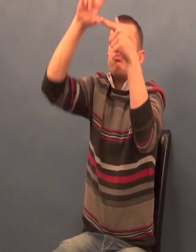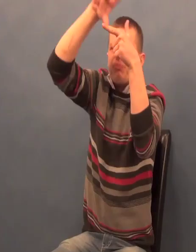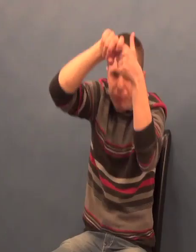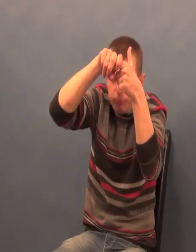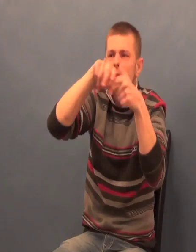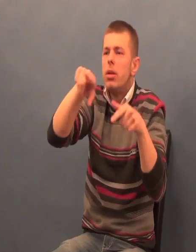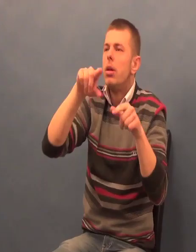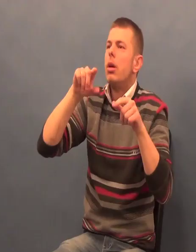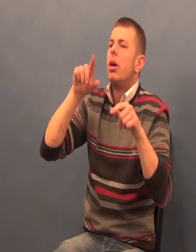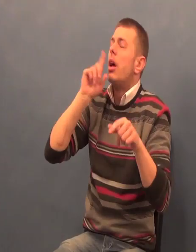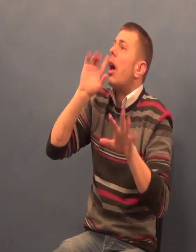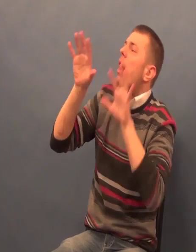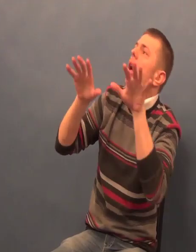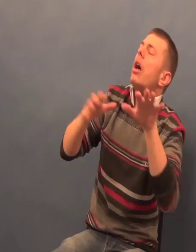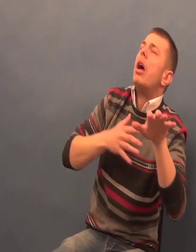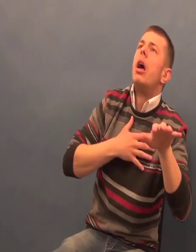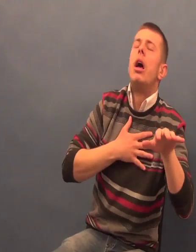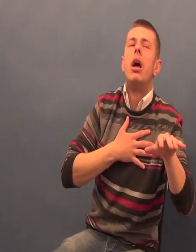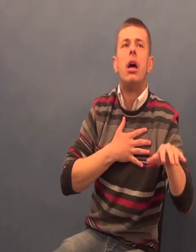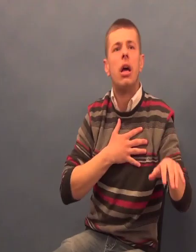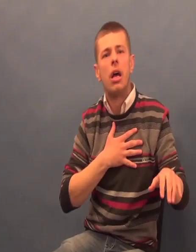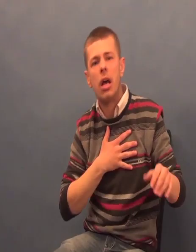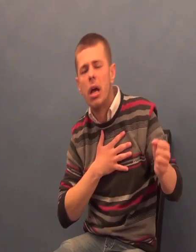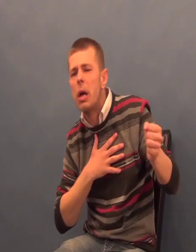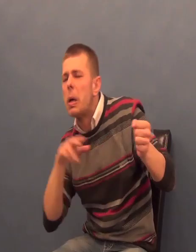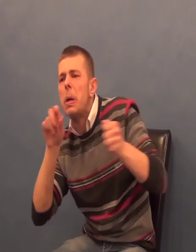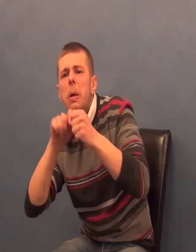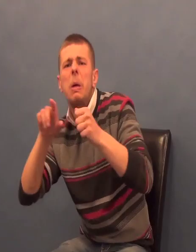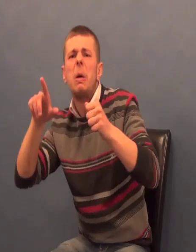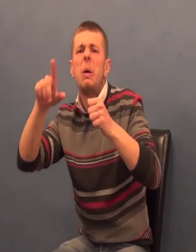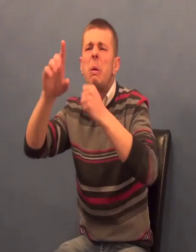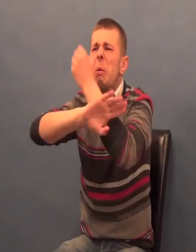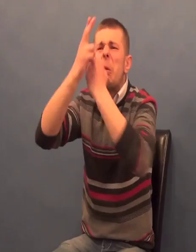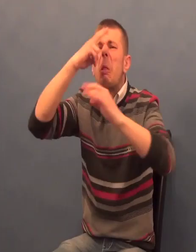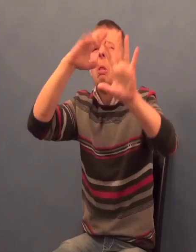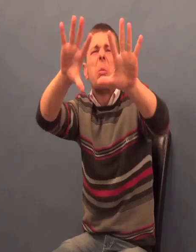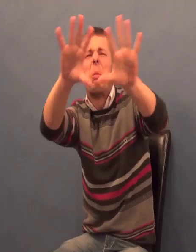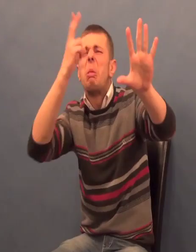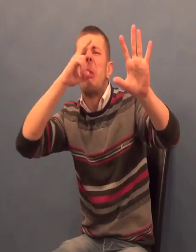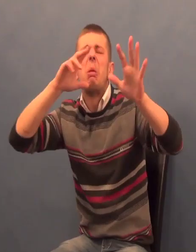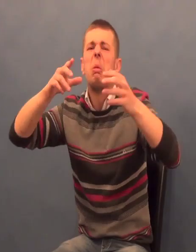Przerażony chłopiec oddycha z ulgą, następnie patrzy i sprawdza, ale drzewa zasłaniają i nic nie widać.